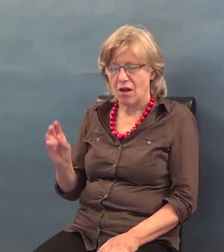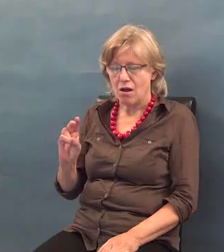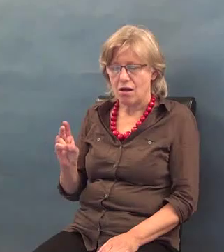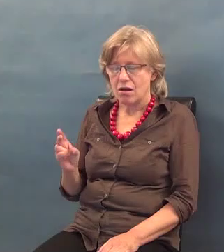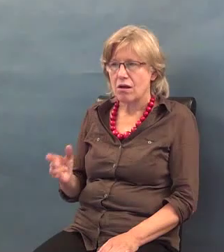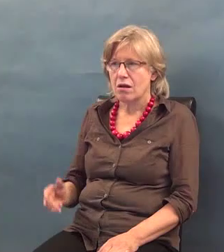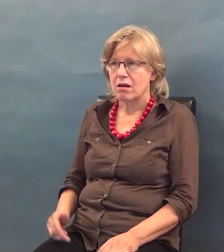We wtorek.